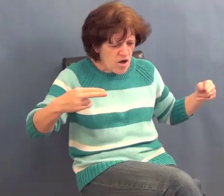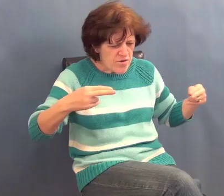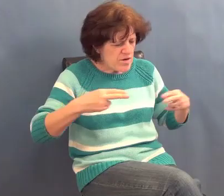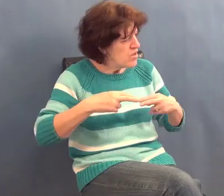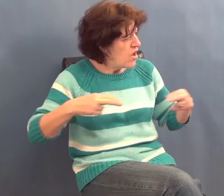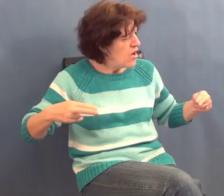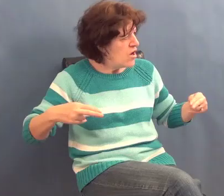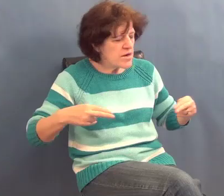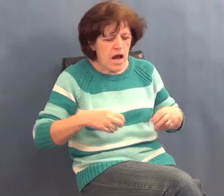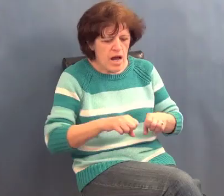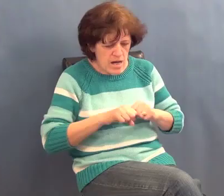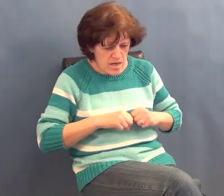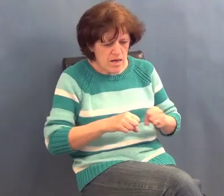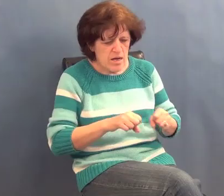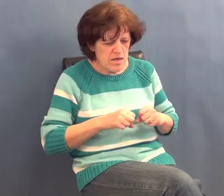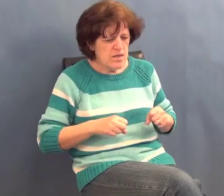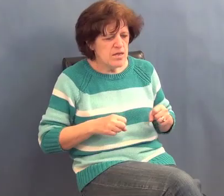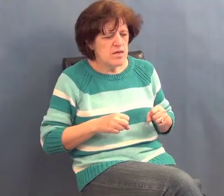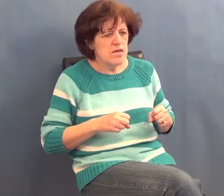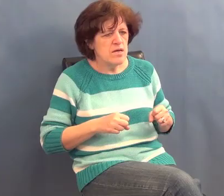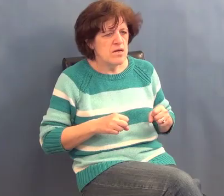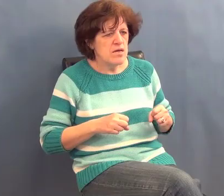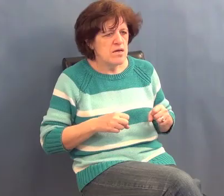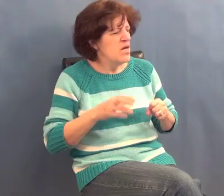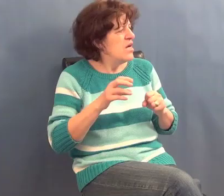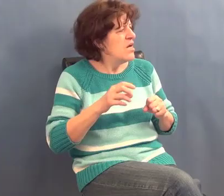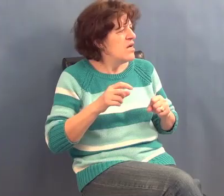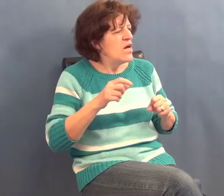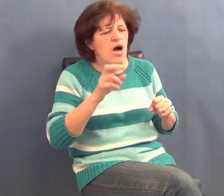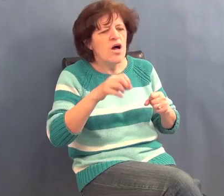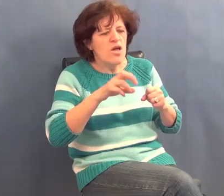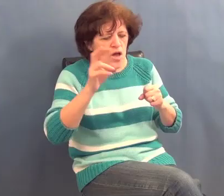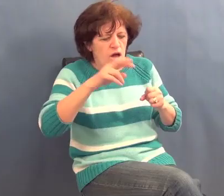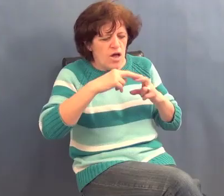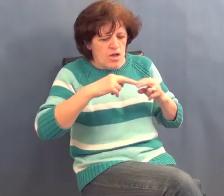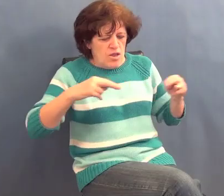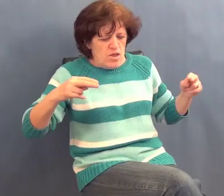Drezyna na torze.